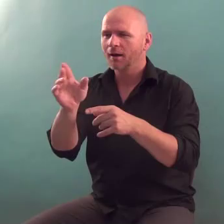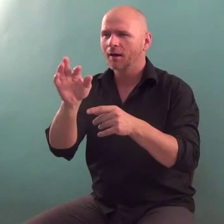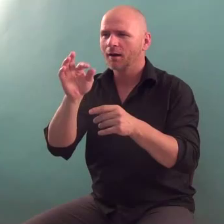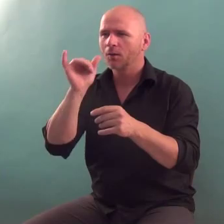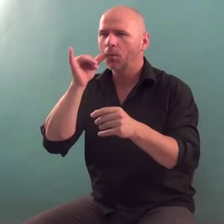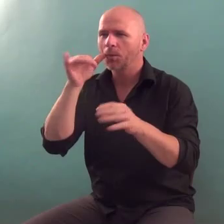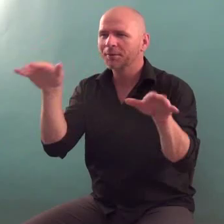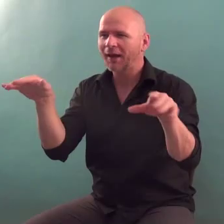Żółty, mały ptak.